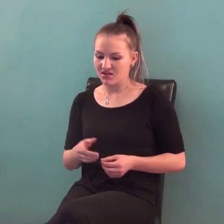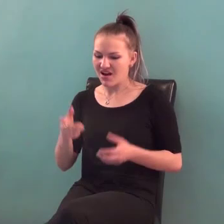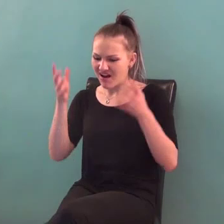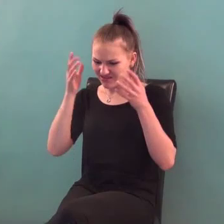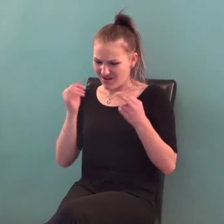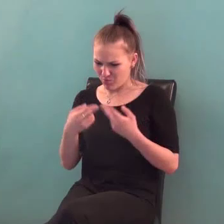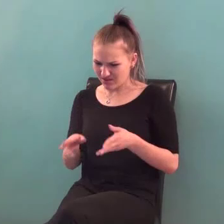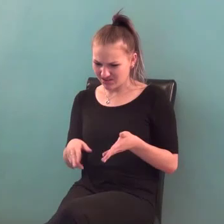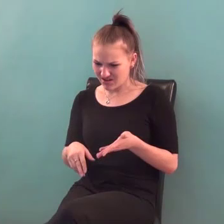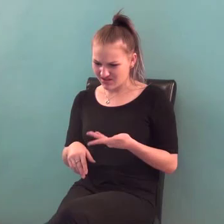Jaka różnica jest z kaskiem.